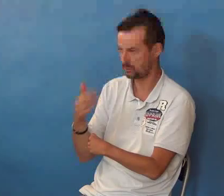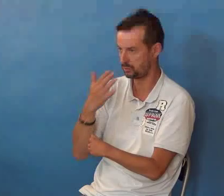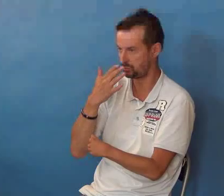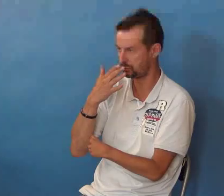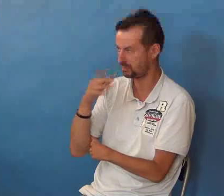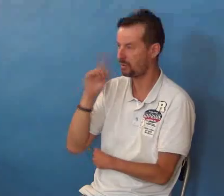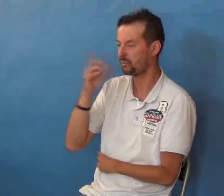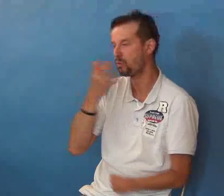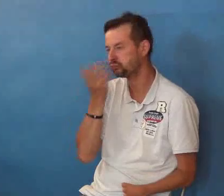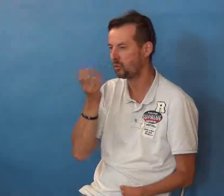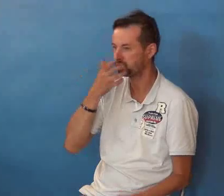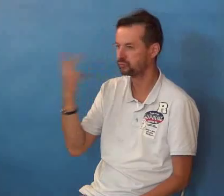Podchodzą trzej chłopcy i jedzą gruszki.